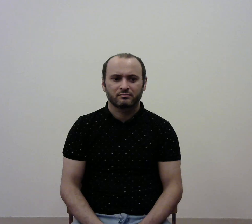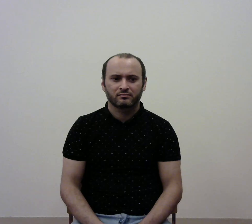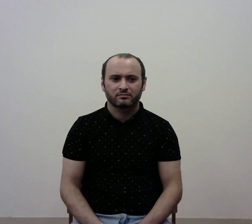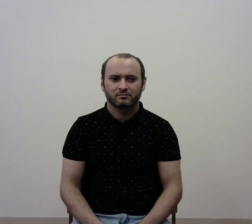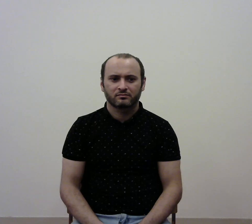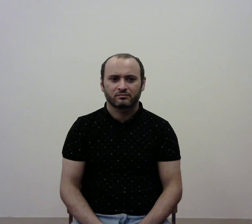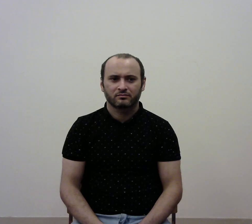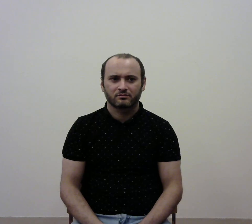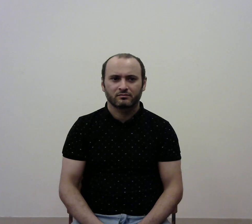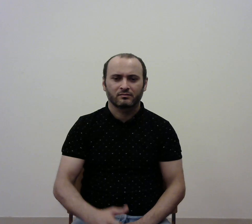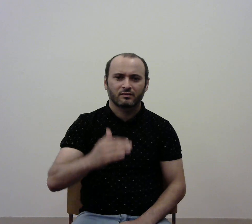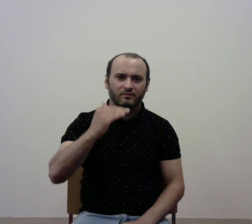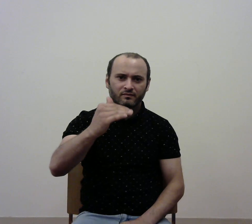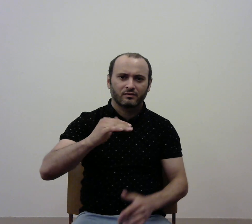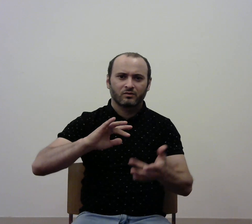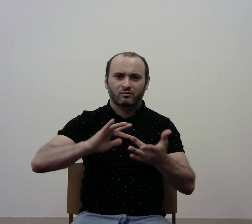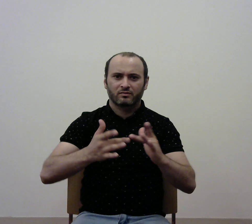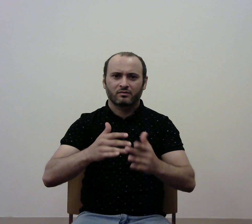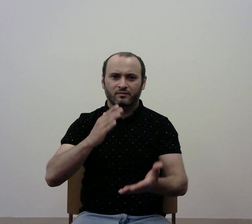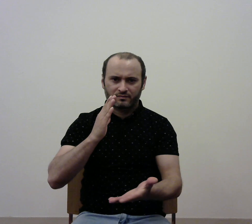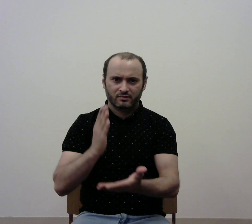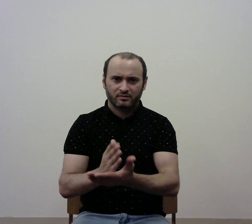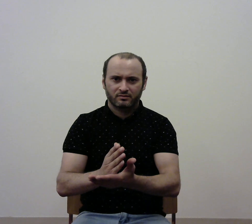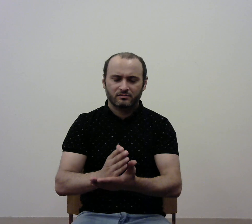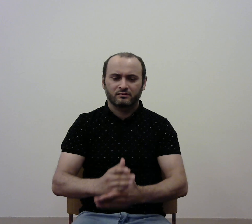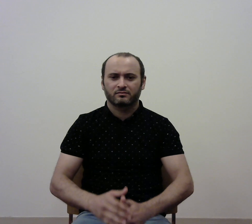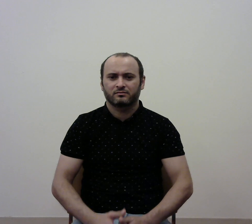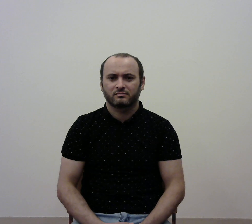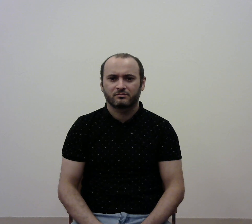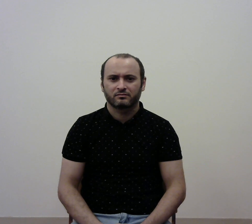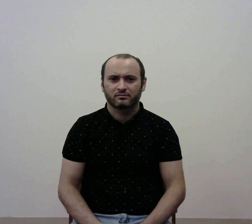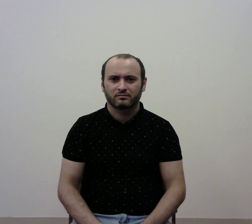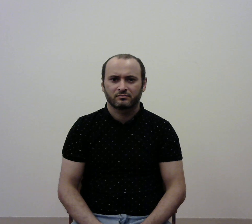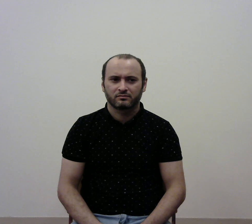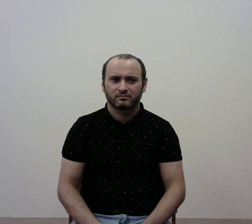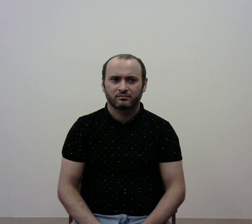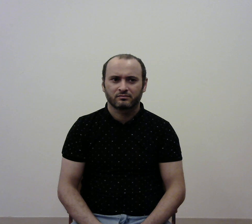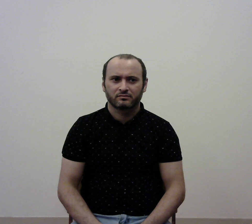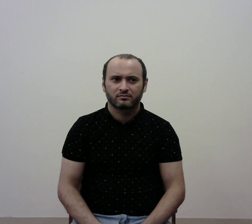Sizdə internet varmı?